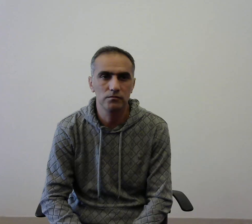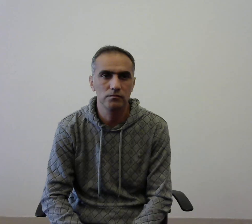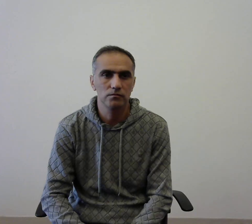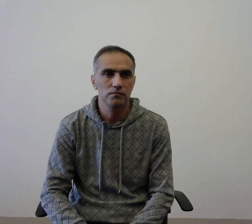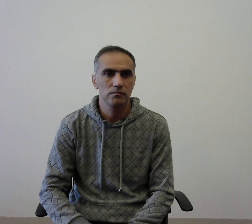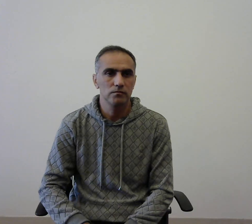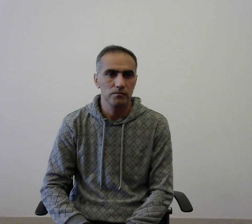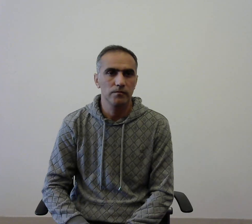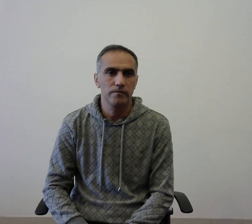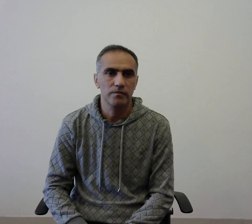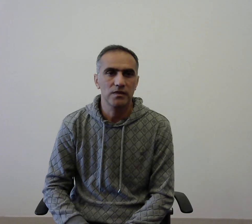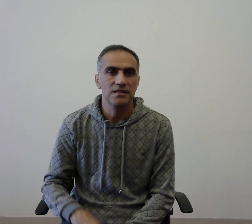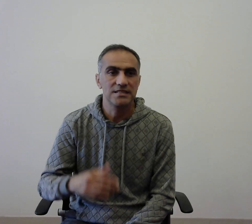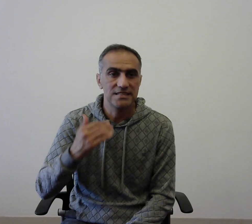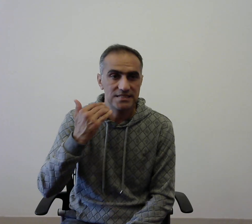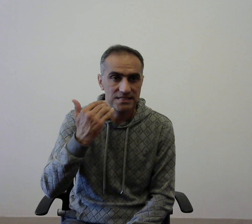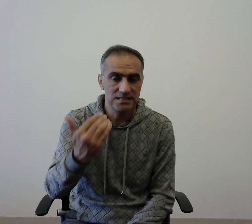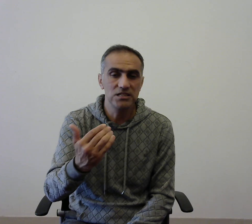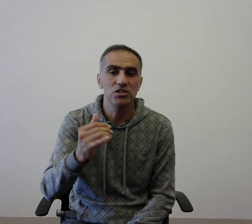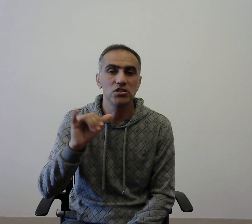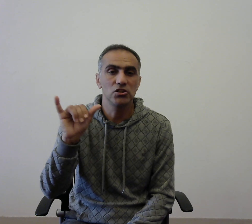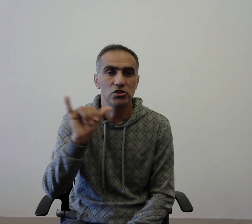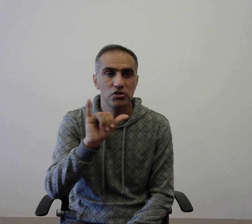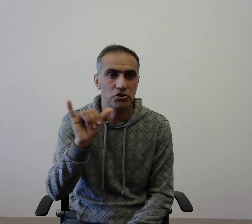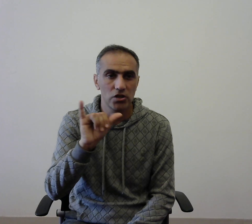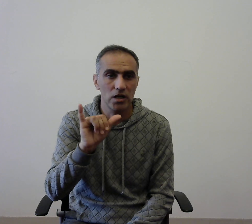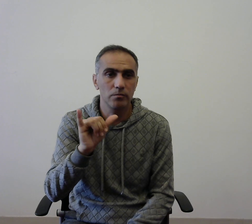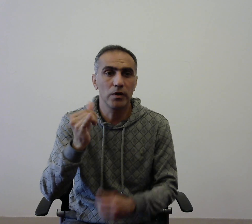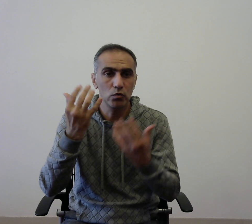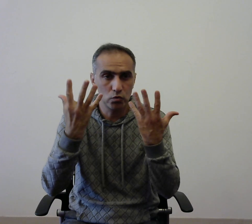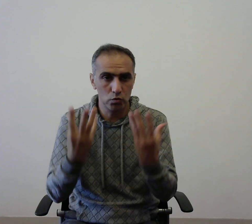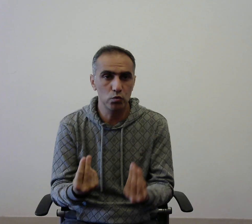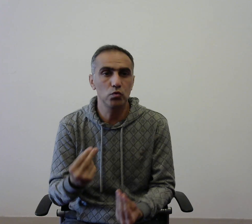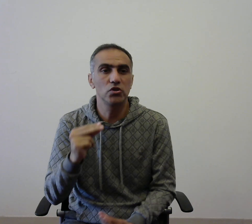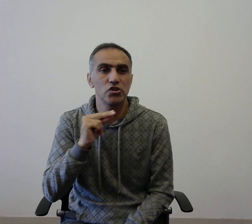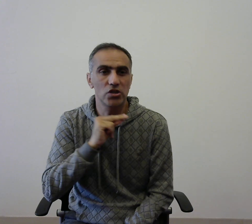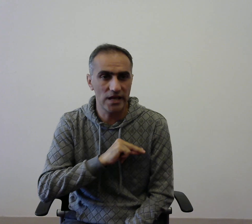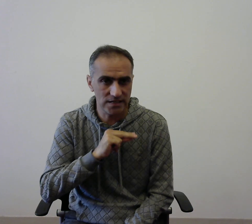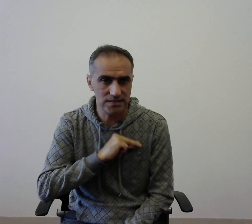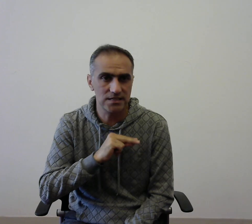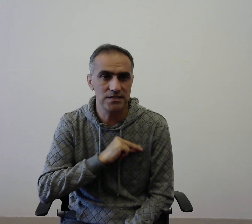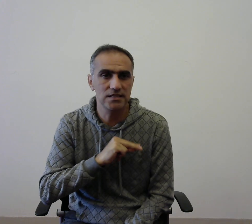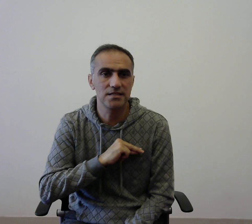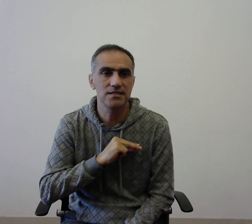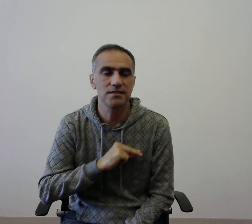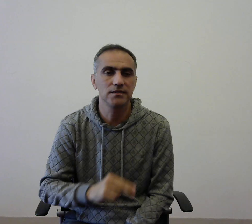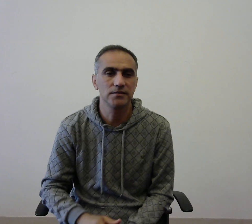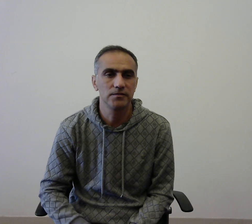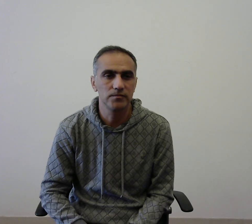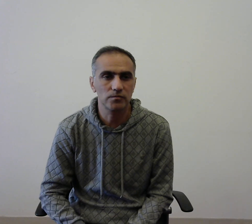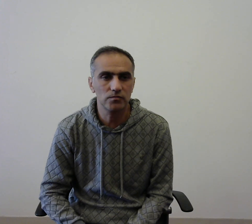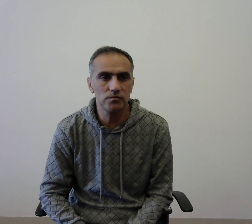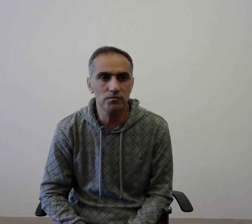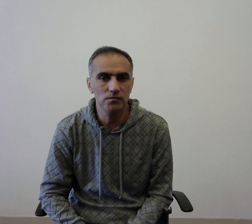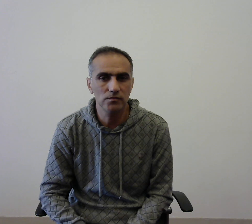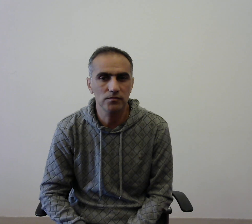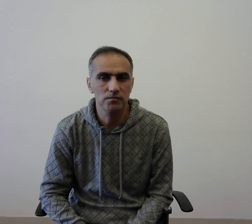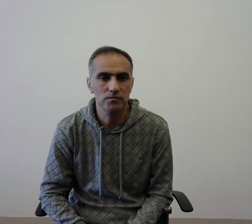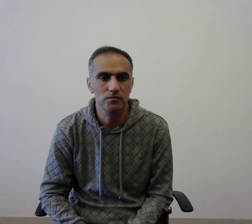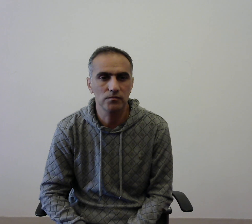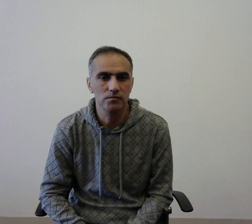Siz şənbə günü işləyirsiz?